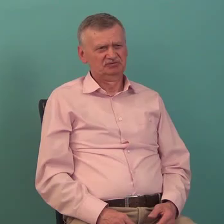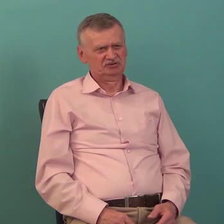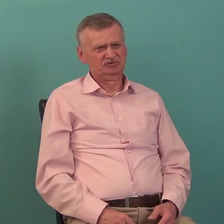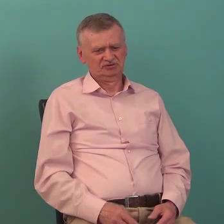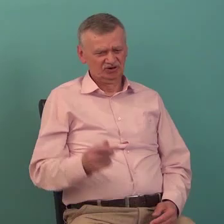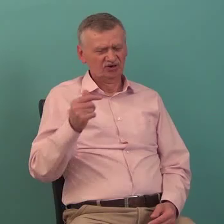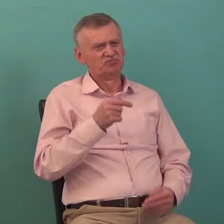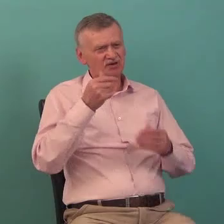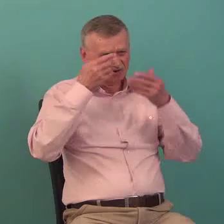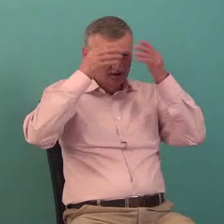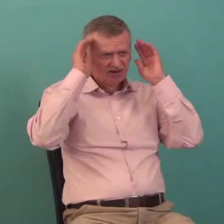Kask jest obowiązkowy.